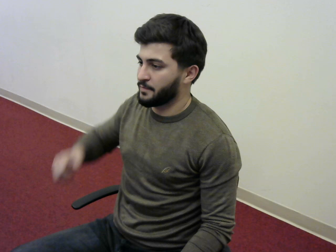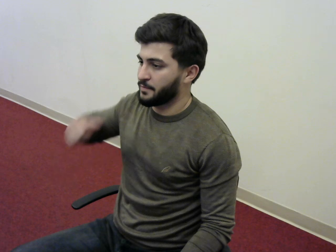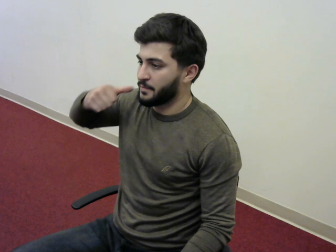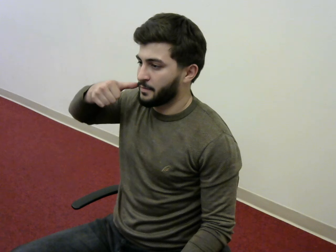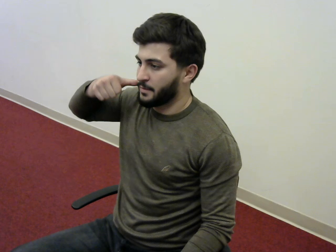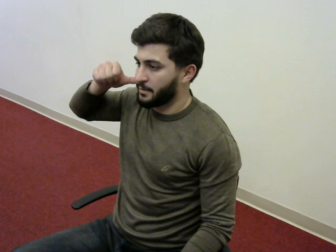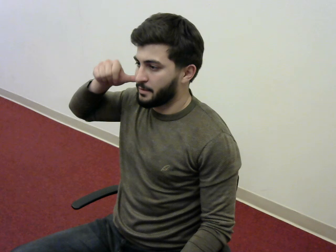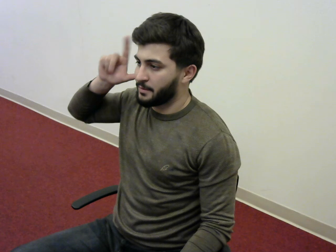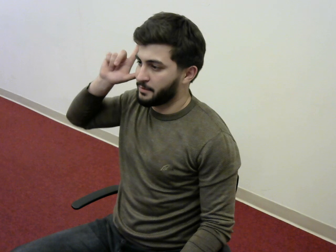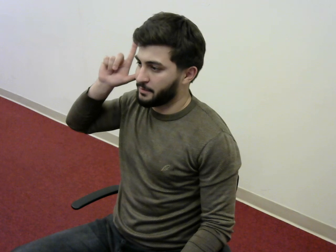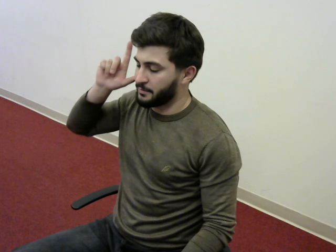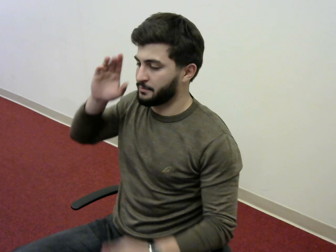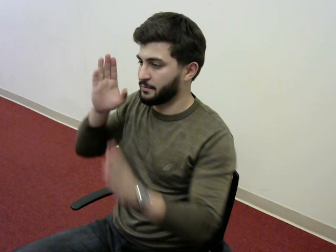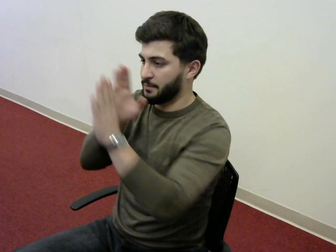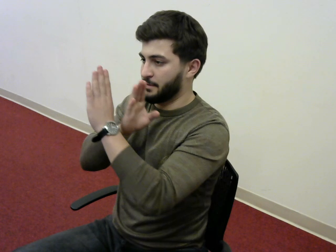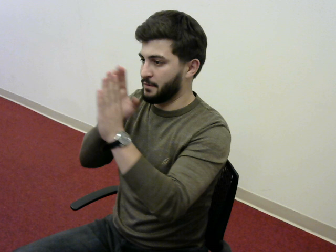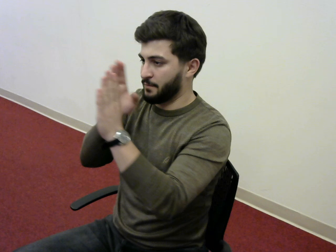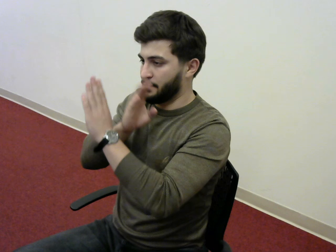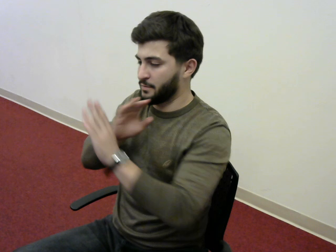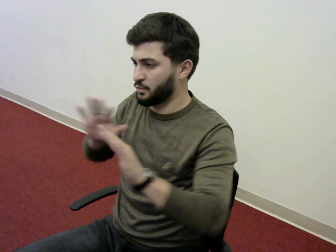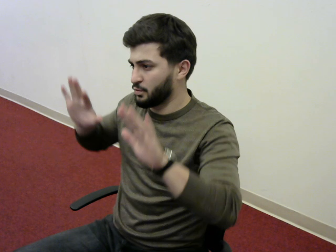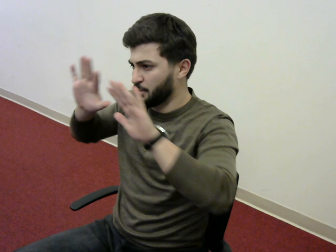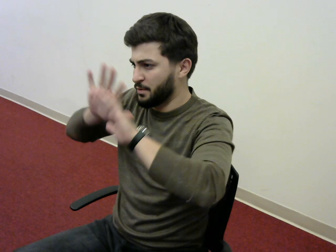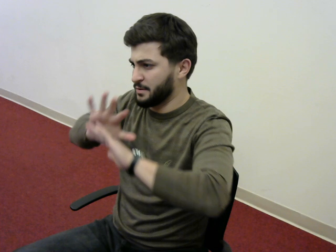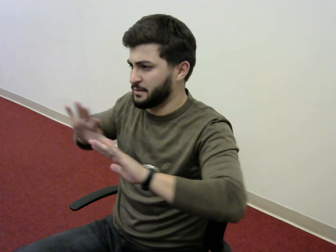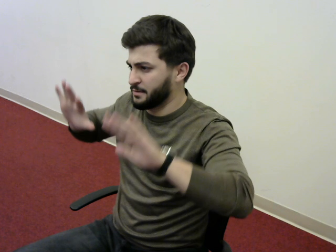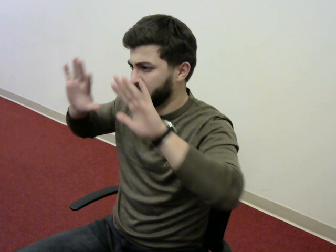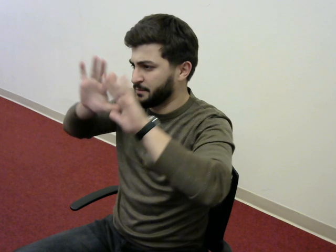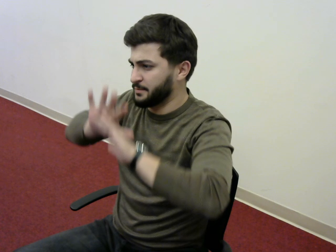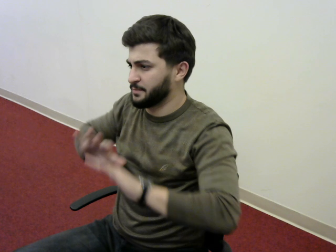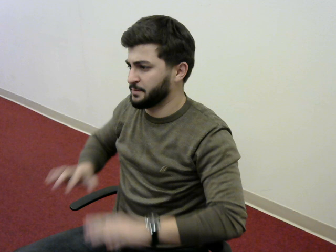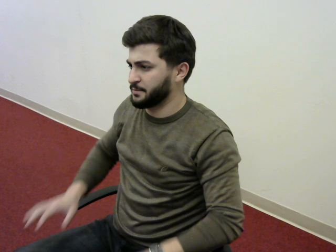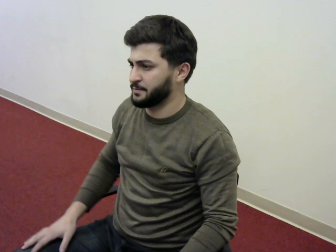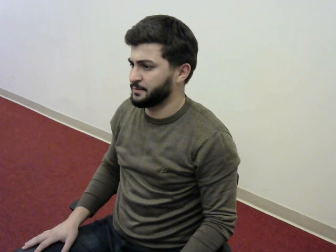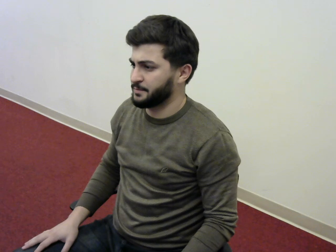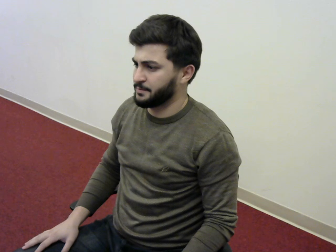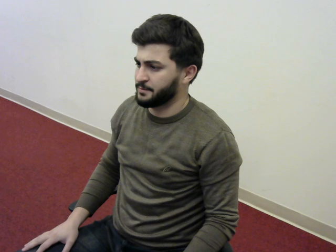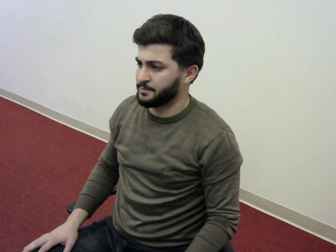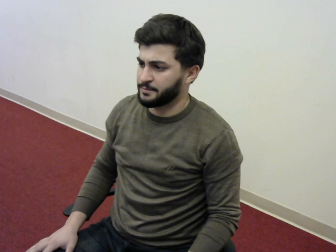Srağagün hava dumanlı idi